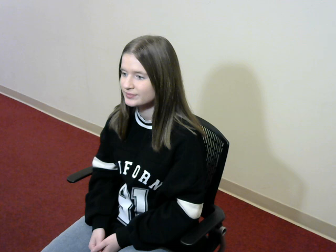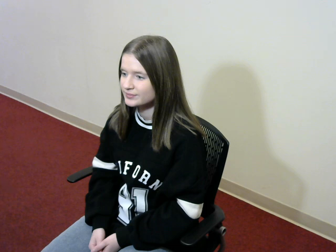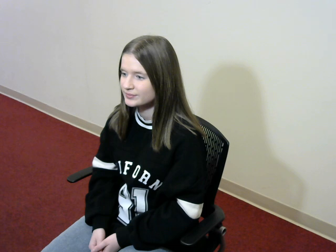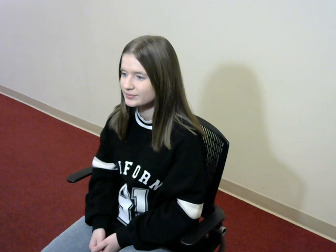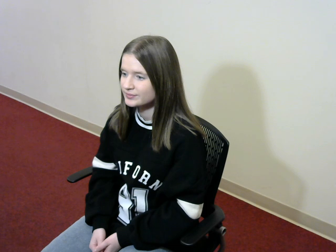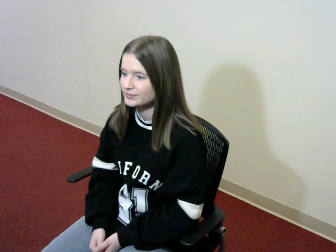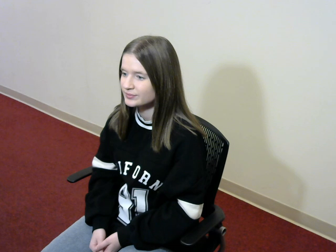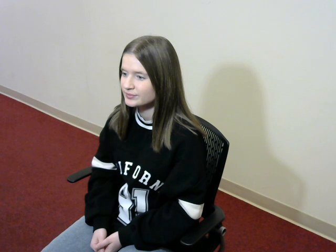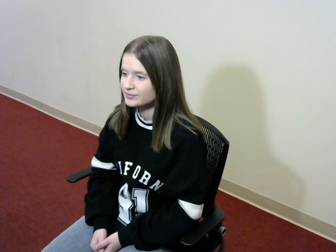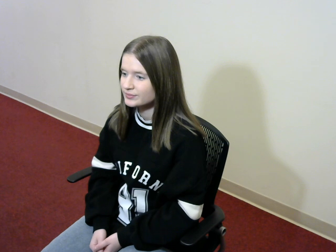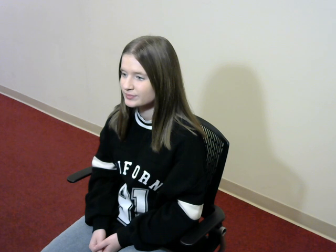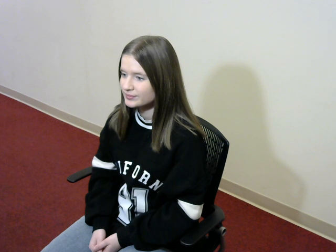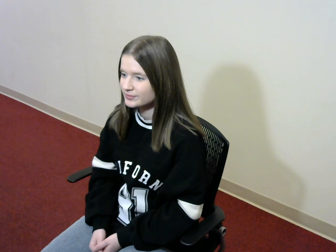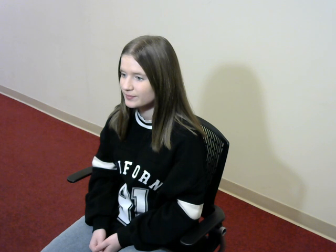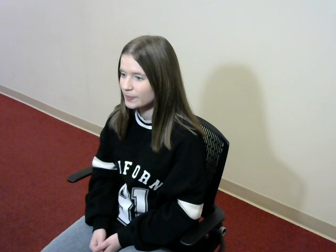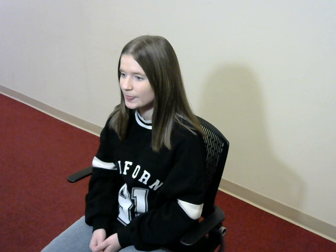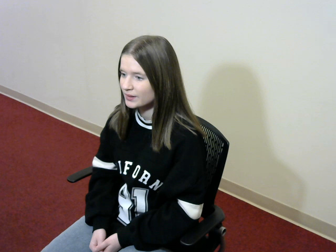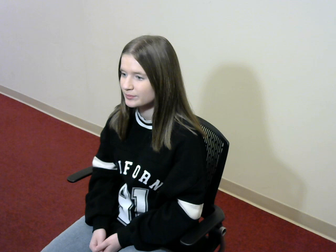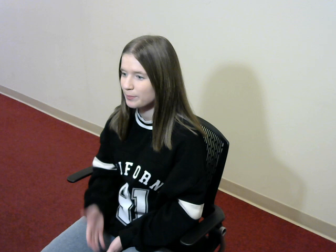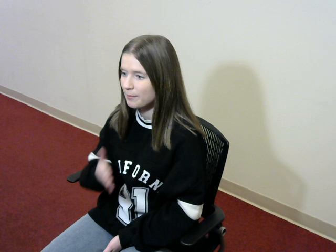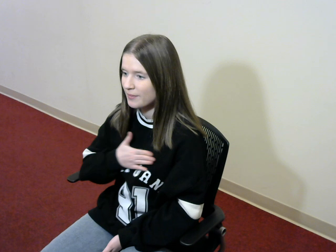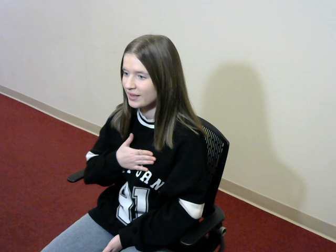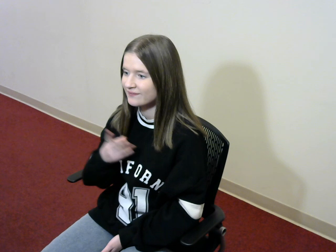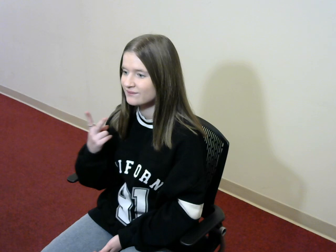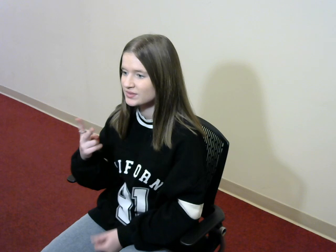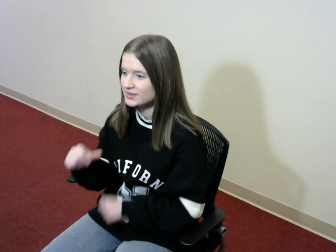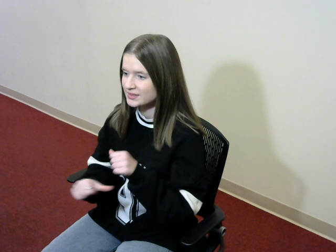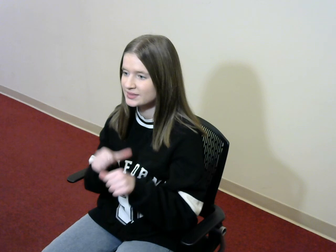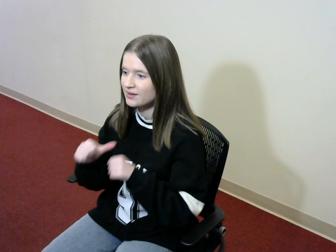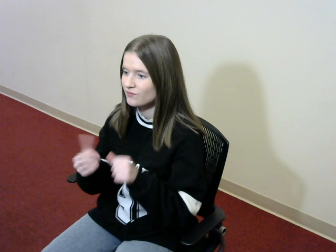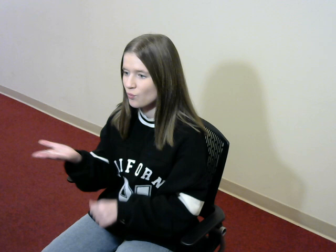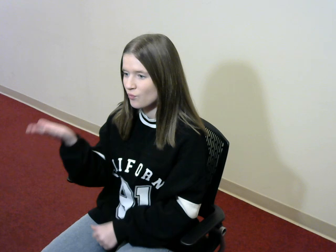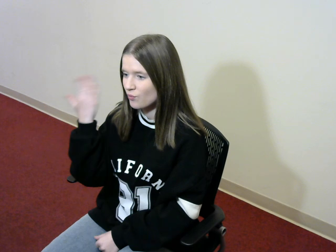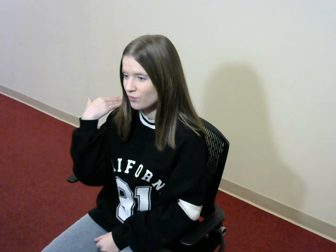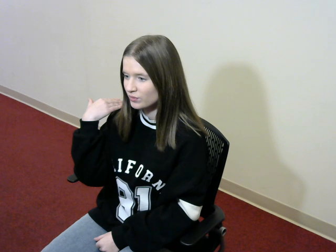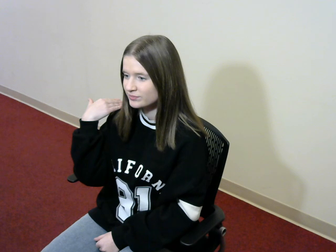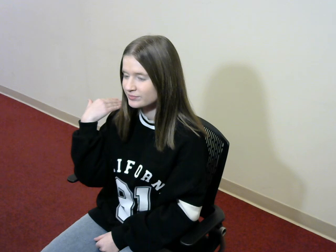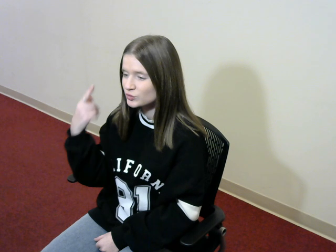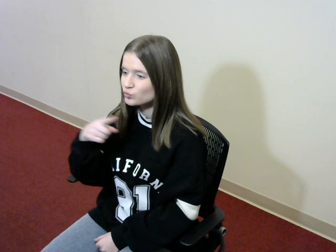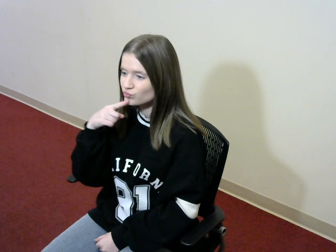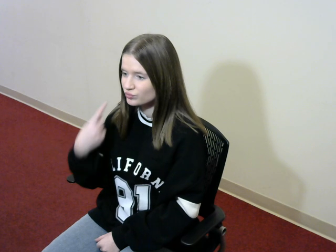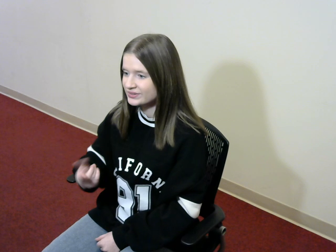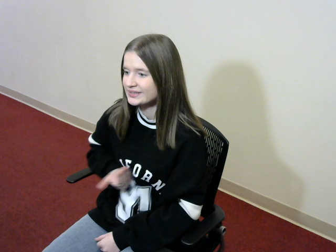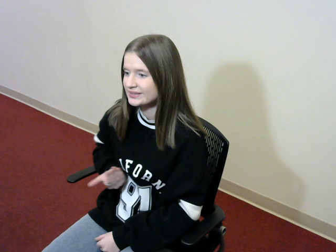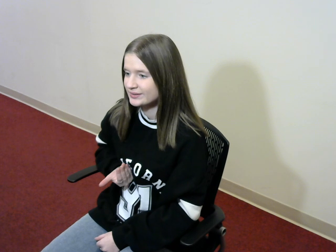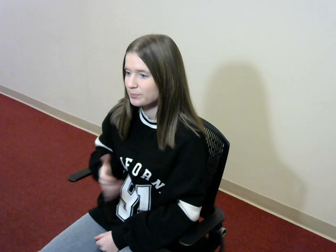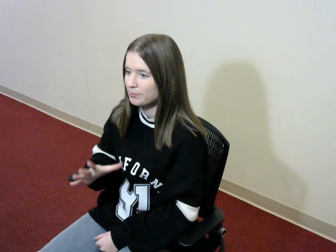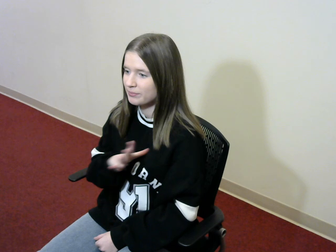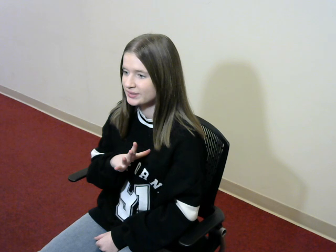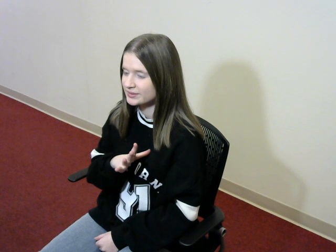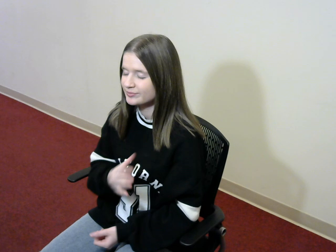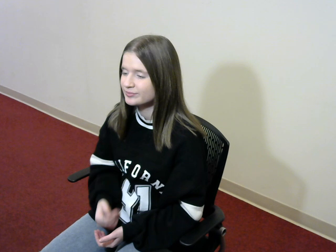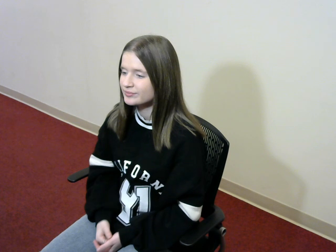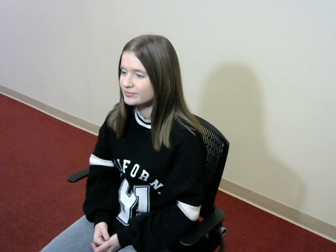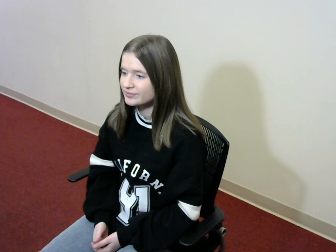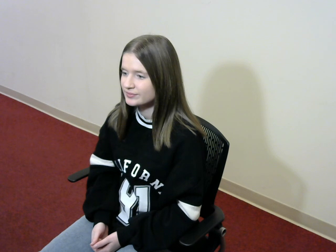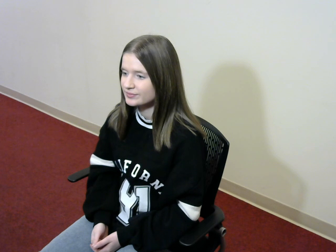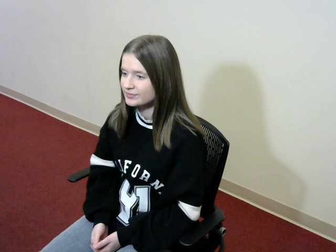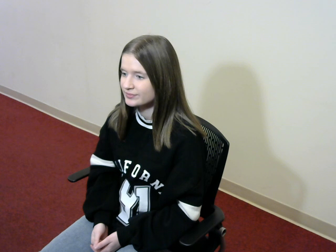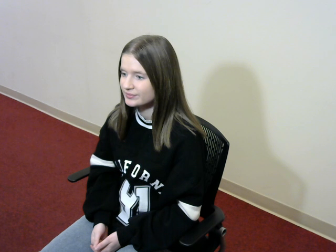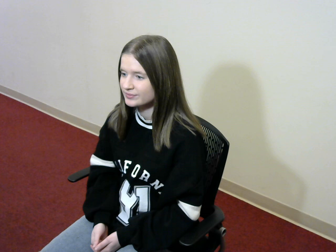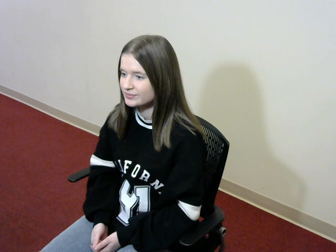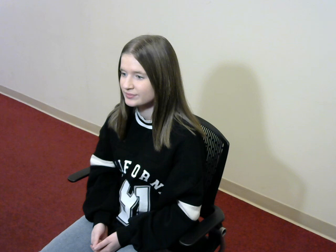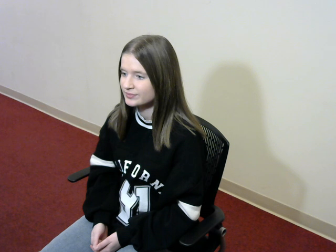Mən iki il öncə Rusiyada yaşayırdım